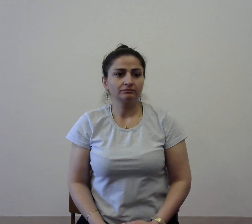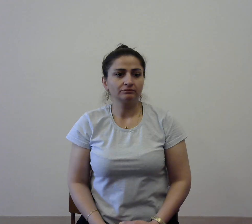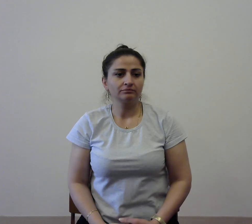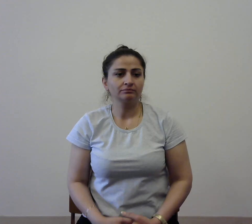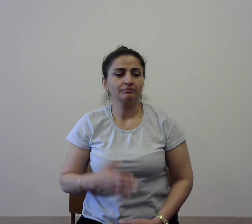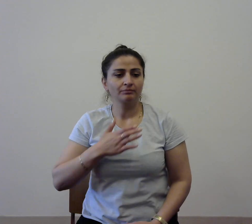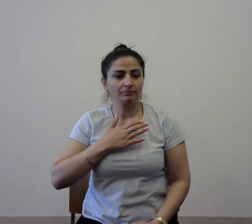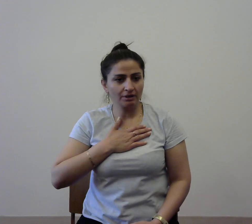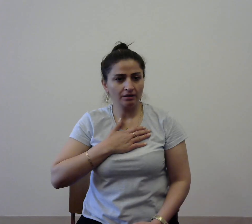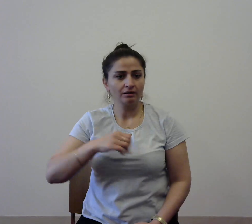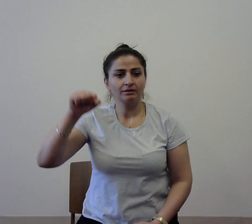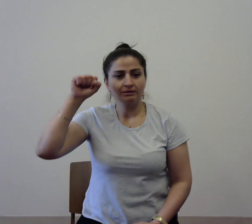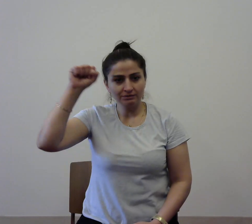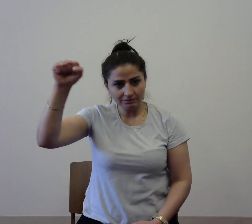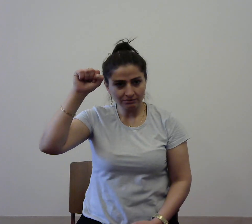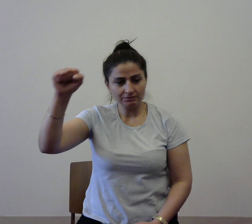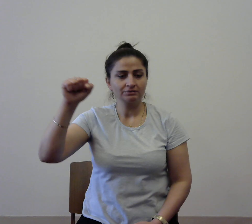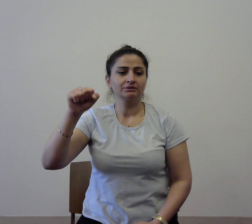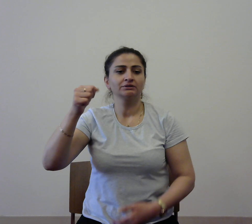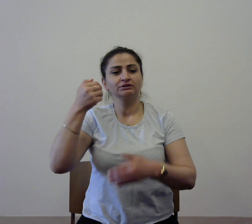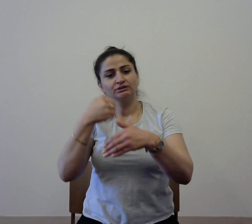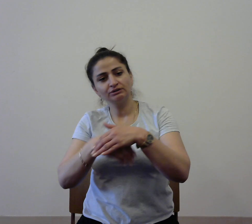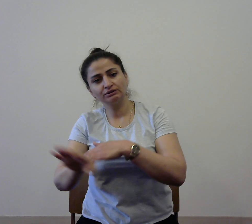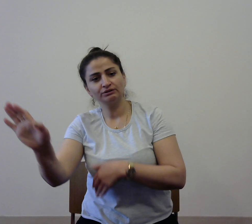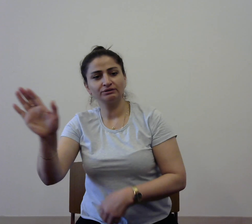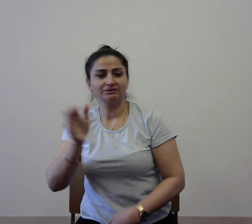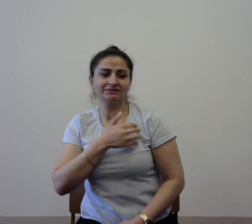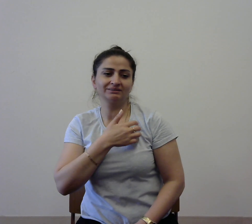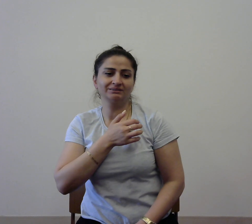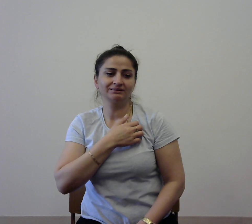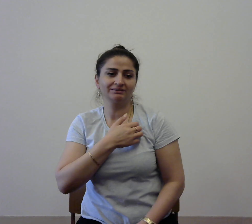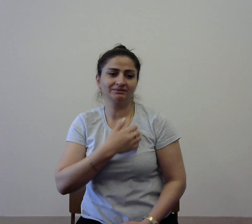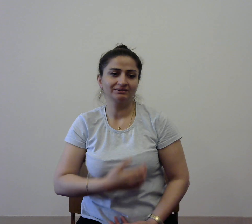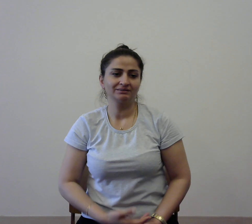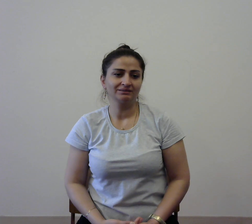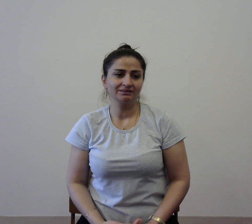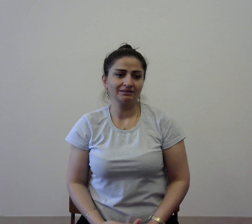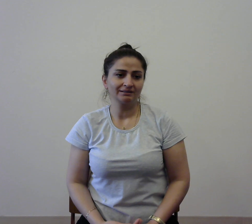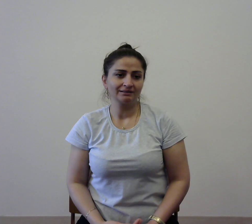Mən Qarabağa getmək istəyirəm